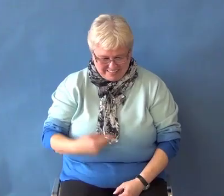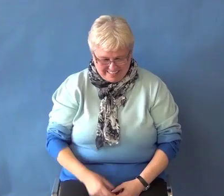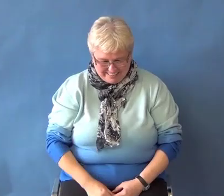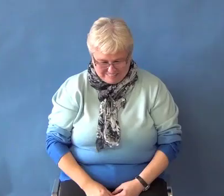Drugi.